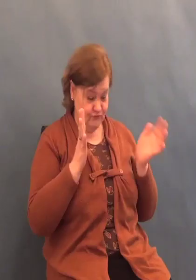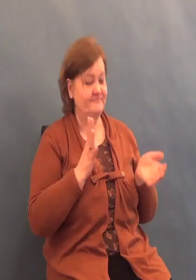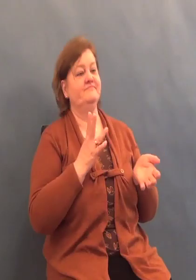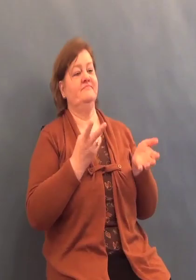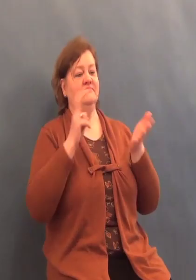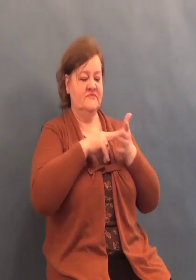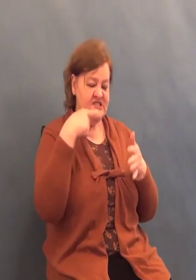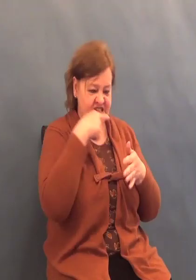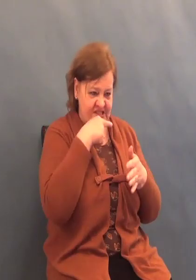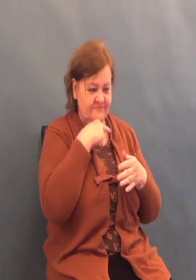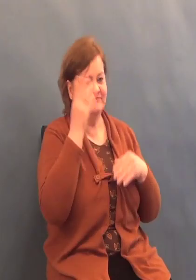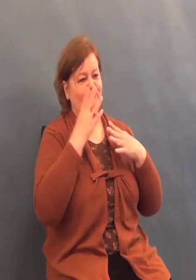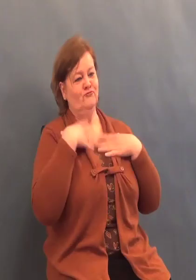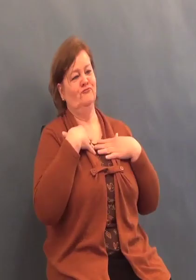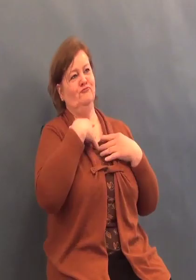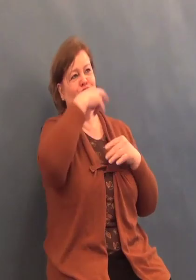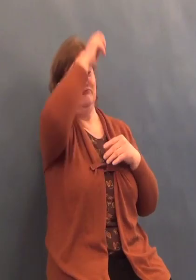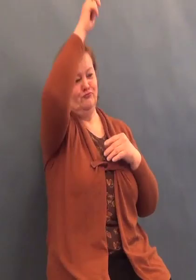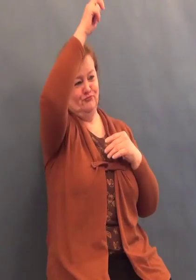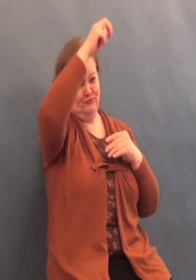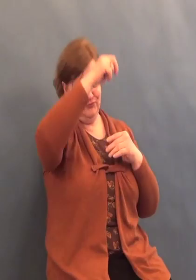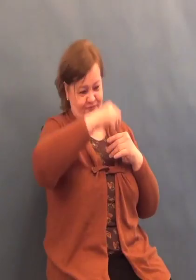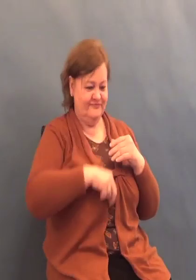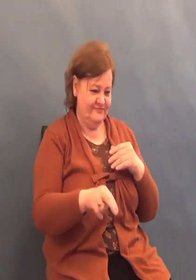Wstaje, myje zęby, kończy i zjeżdża na dół windą.